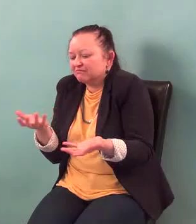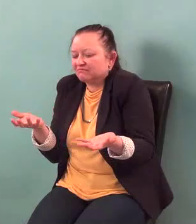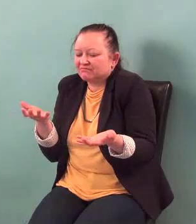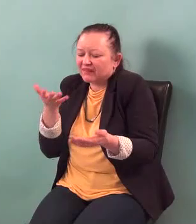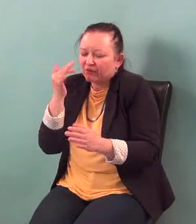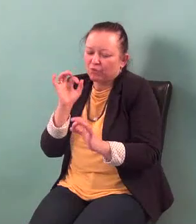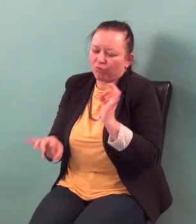Nie wiem dokładnie.